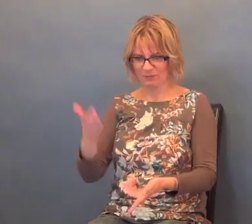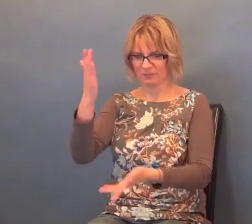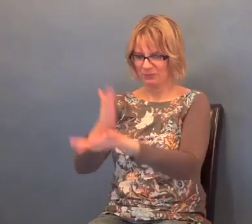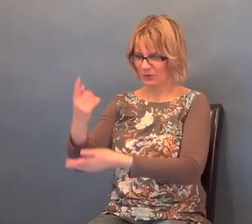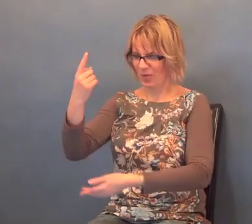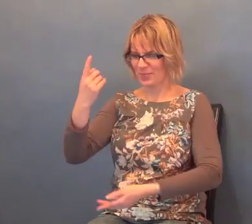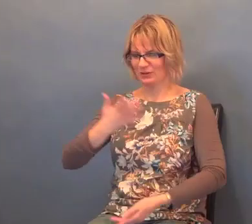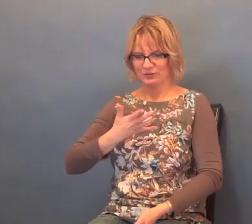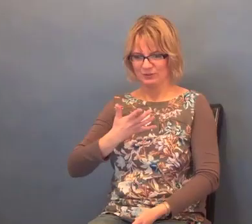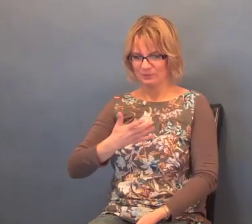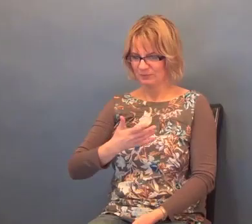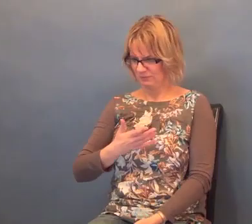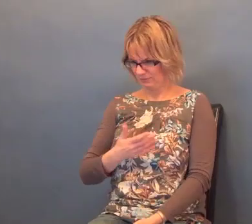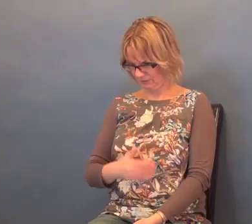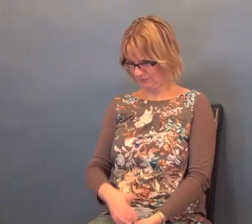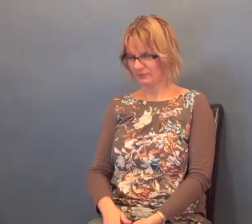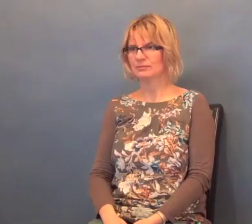Tylko jeden jest dziwny.